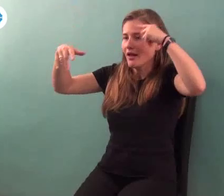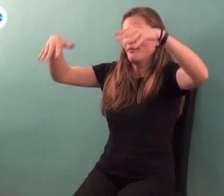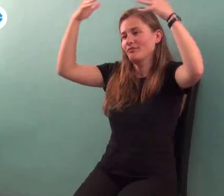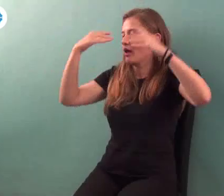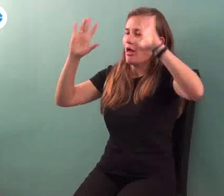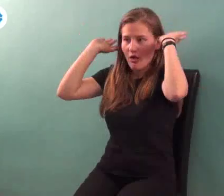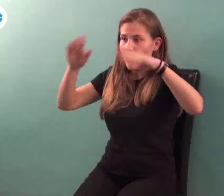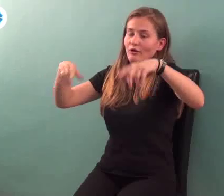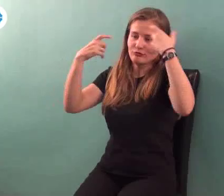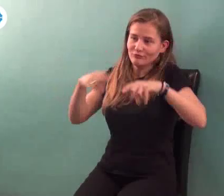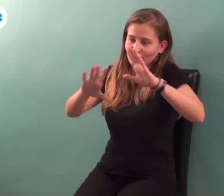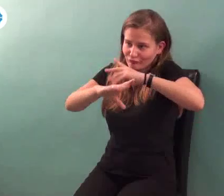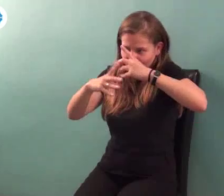Dobra, przestali.